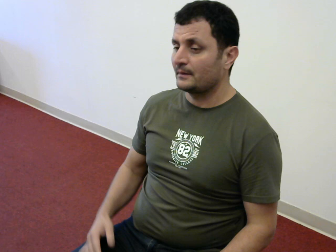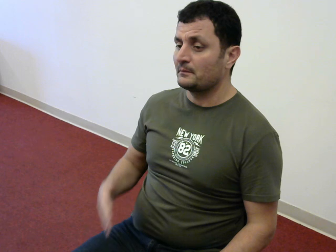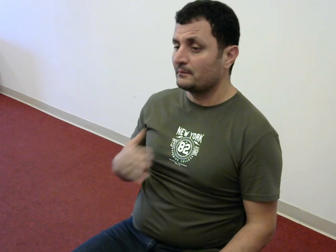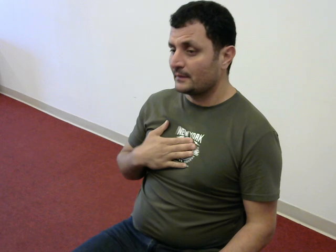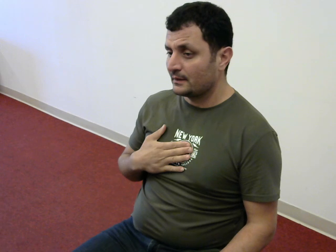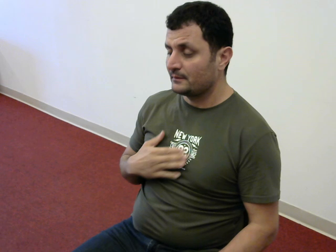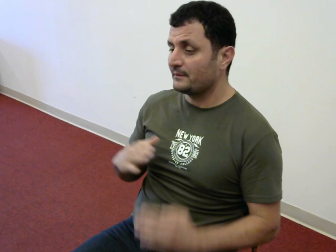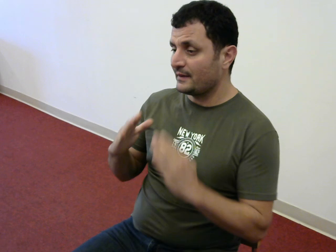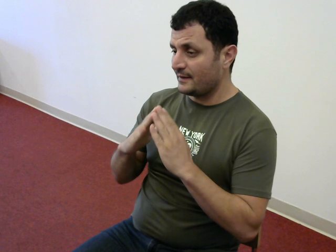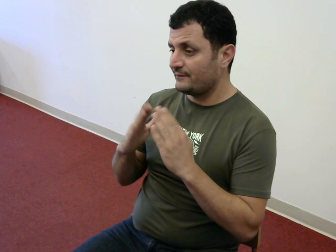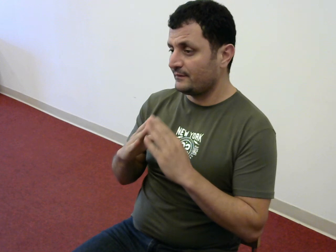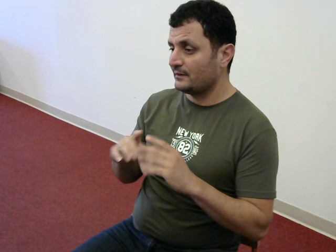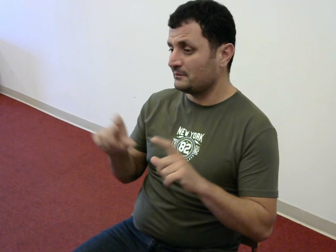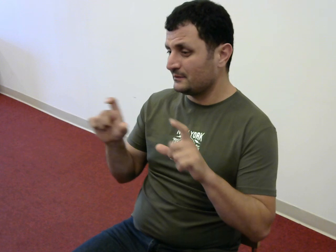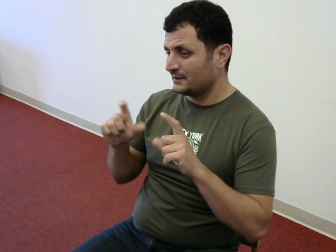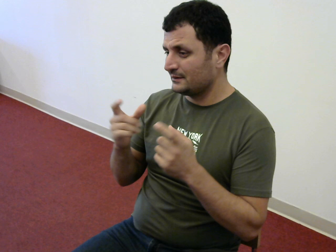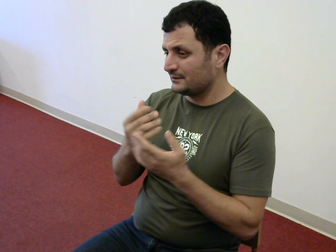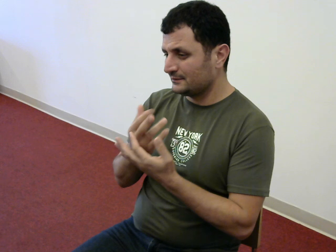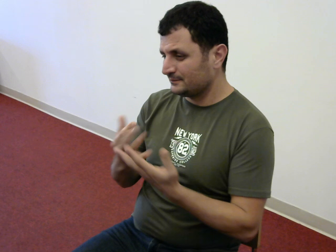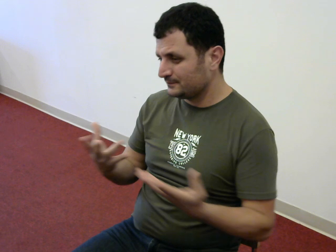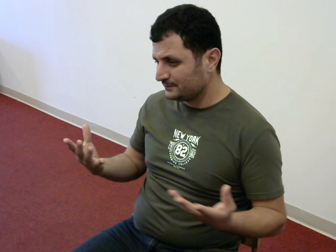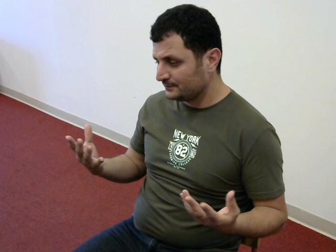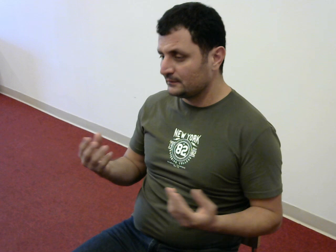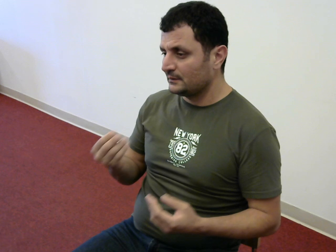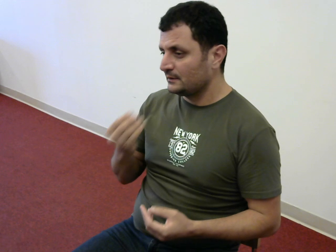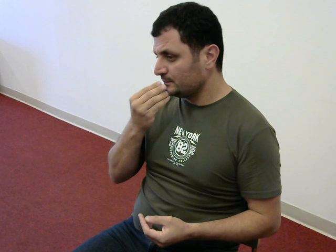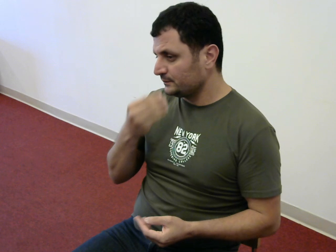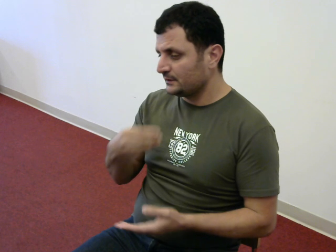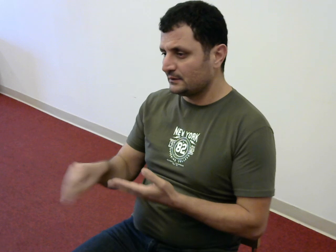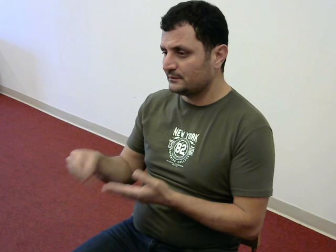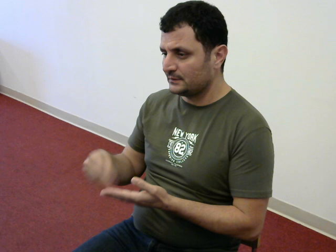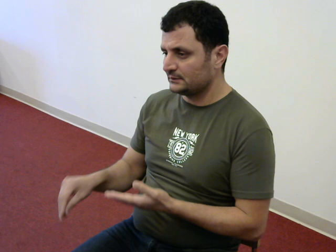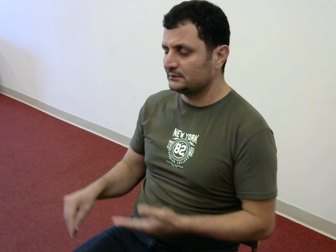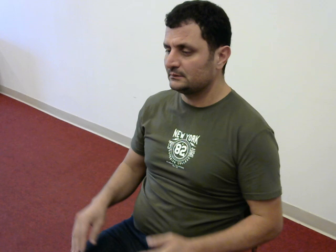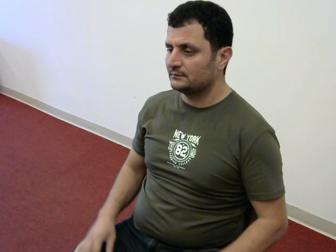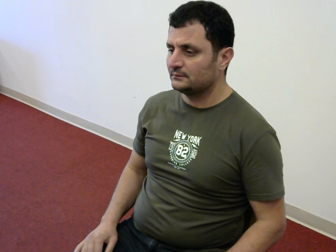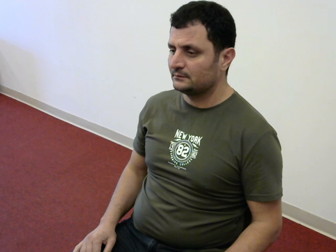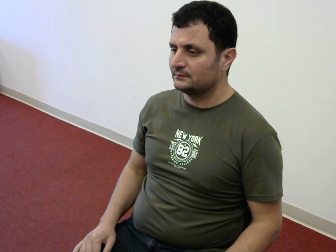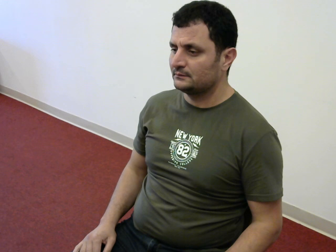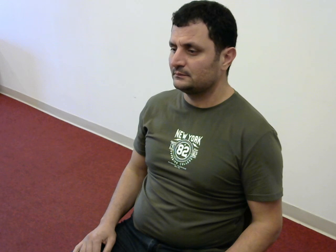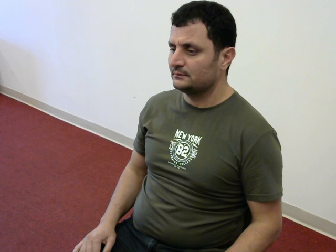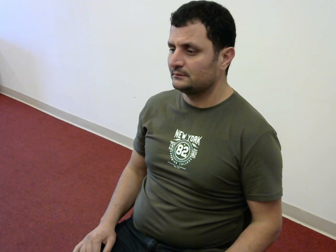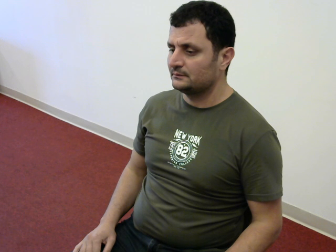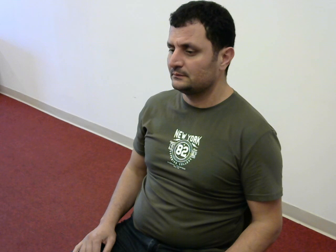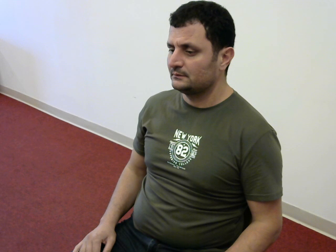Mən evə ərzaq almalıyam